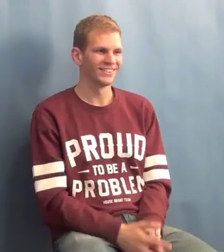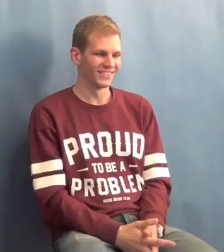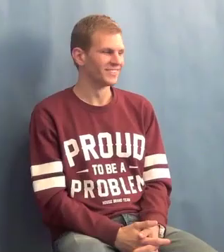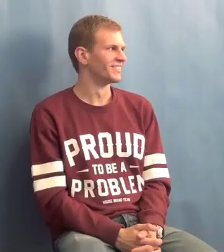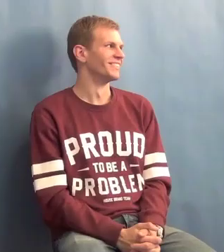To, to.